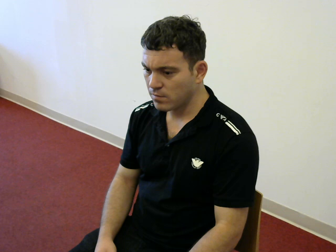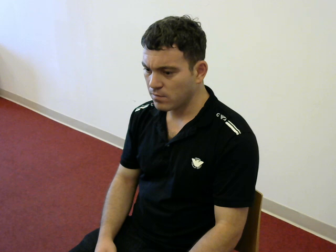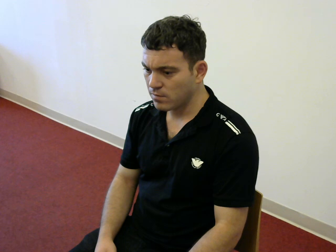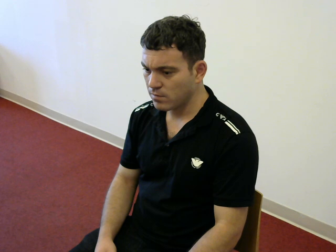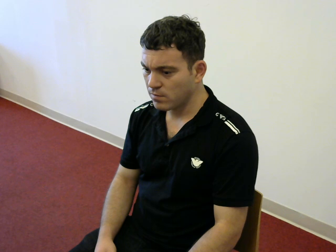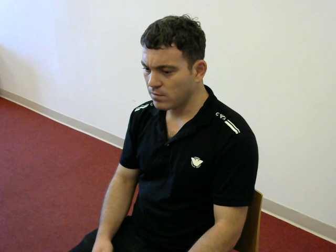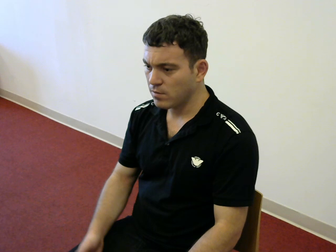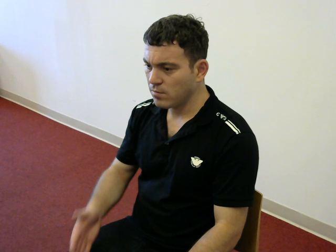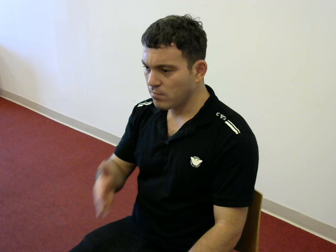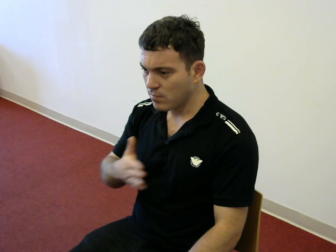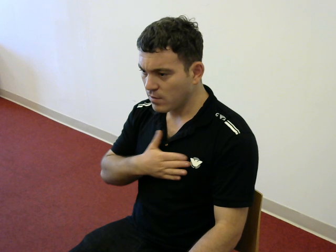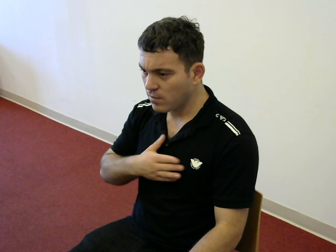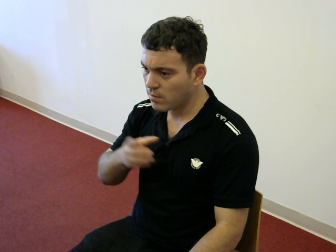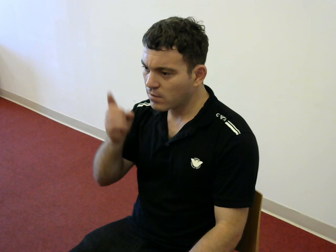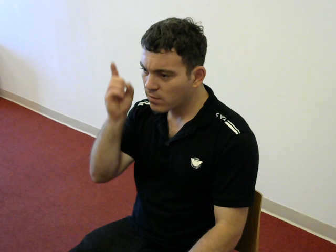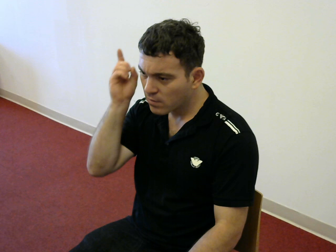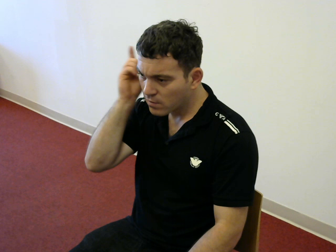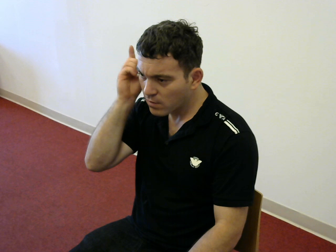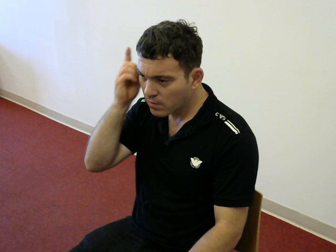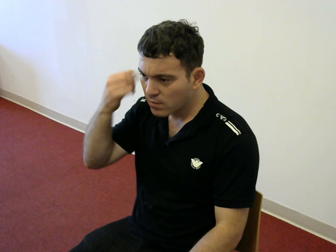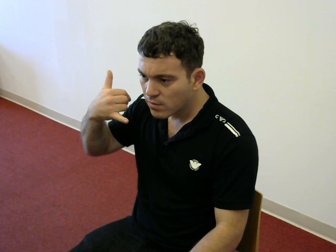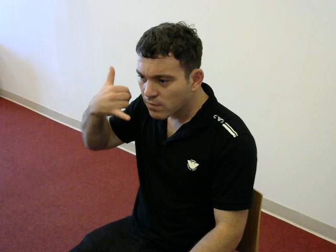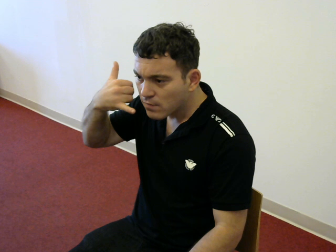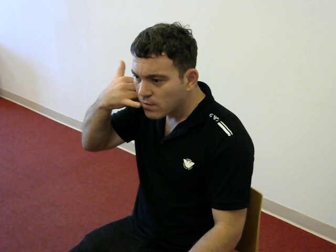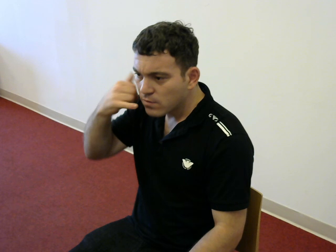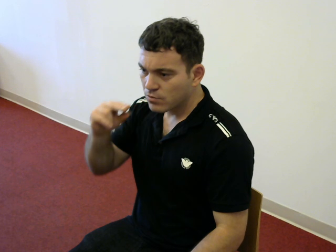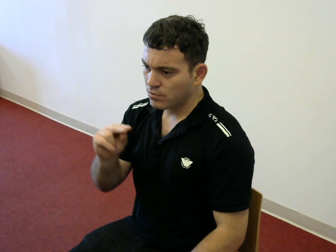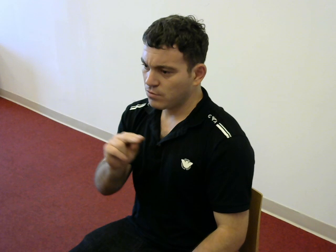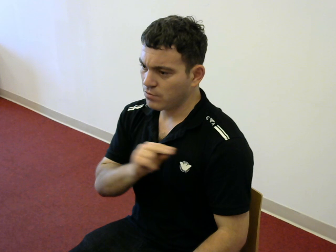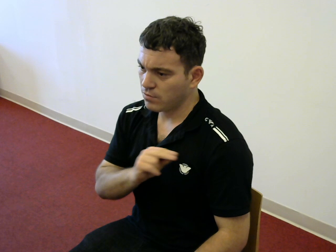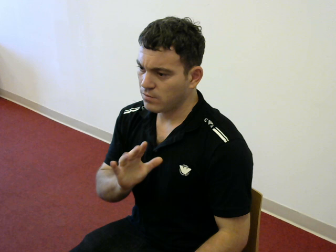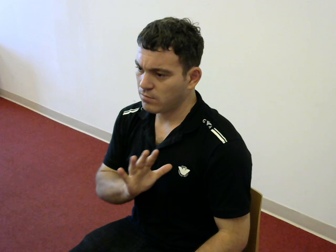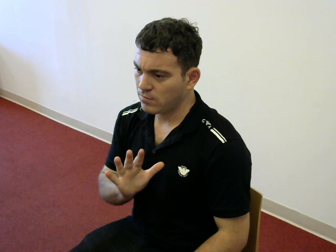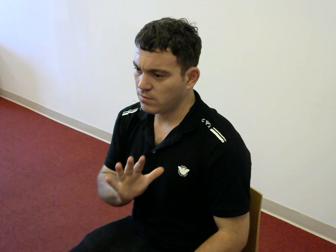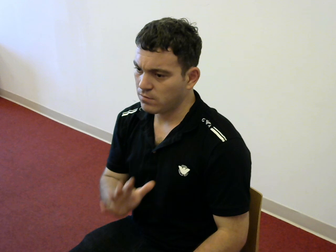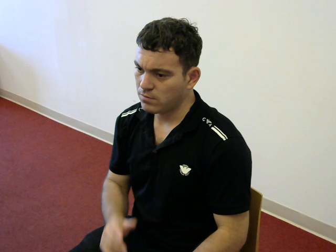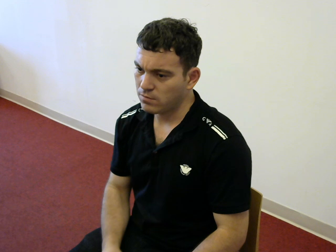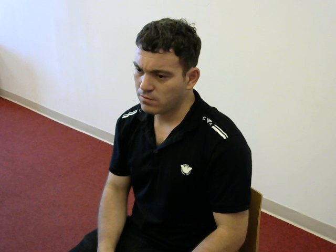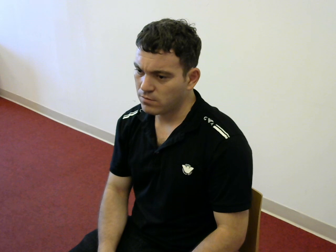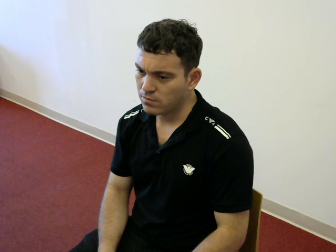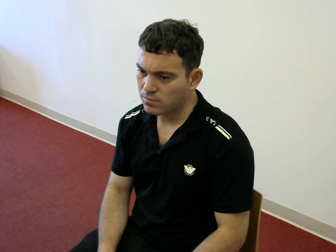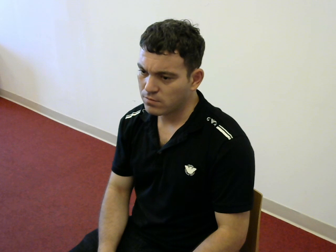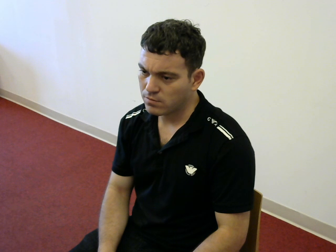Mənim mobil telefonum işləmir